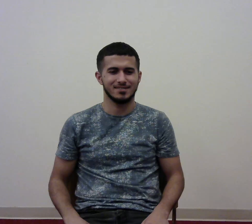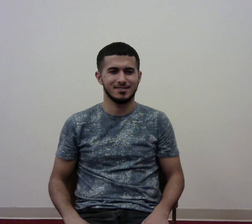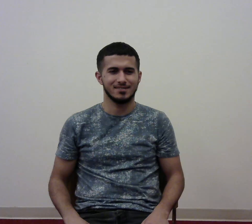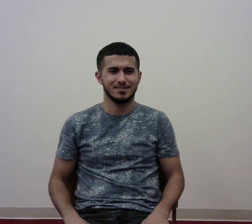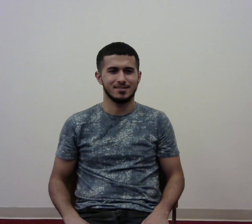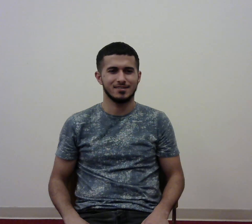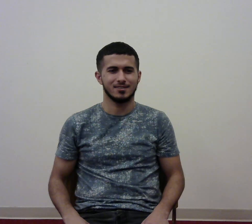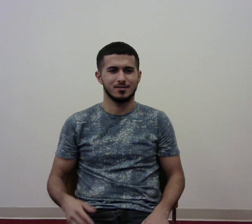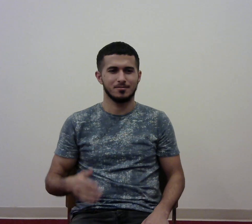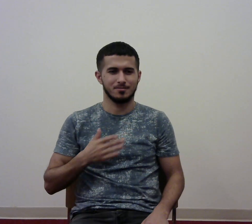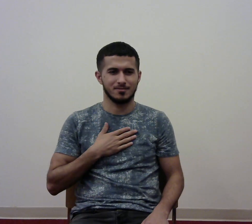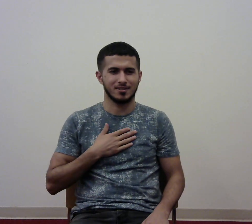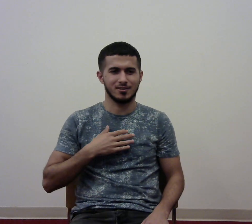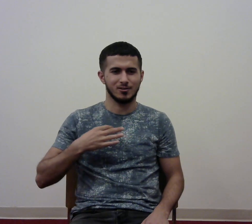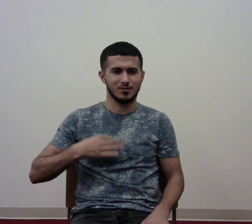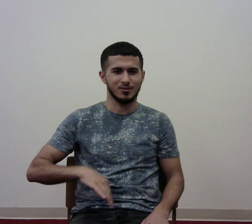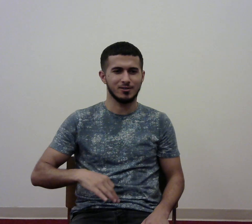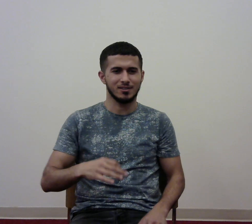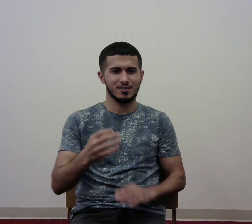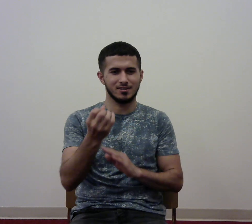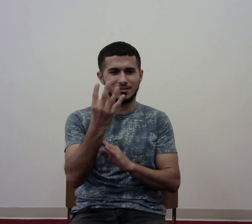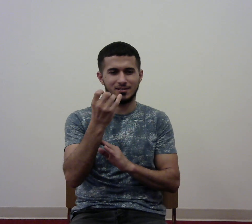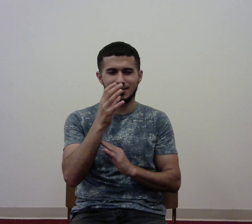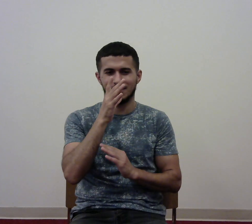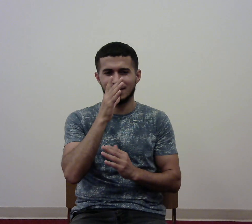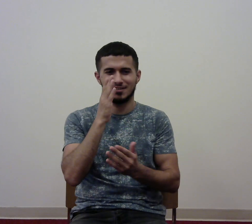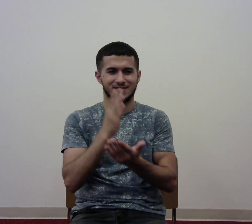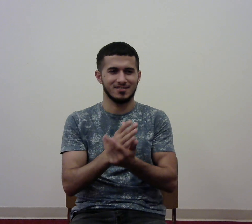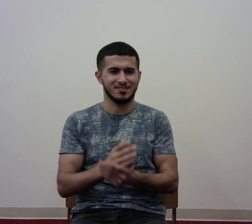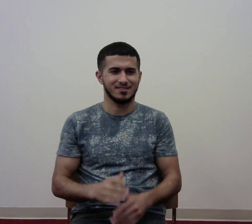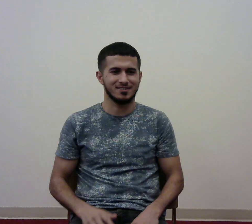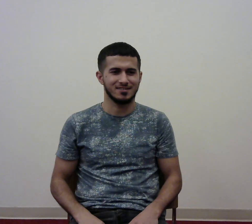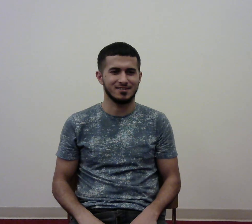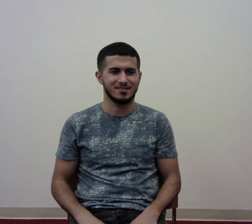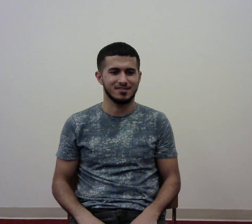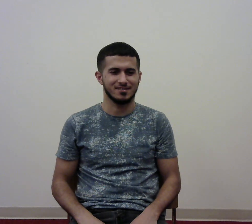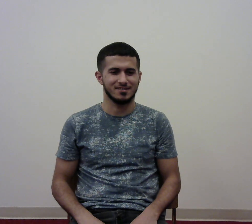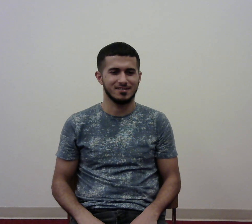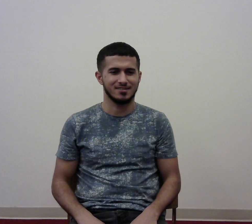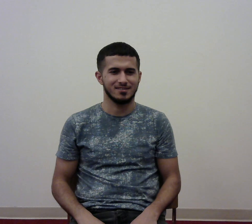Mənim oğlumun 14 yaşı var